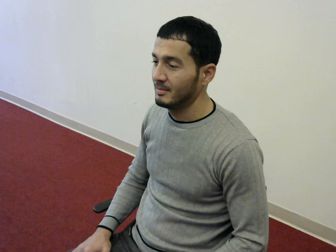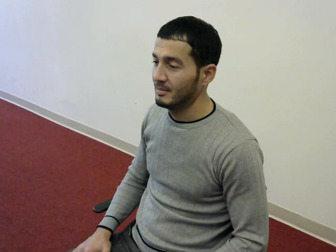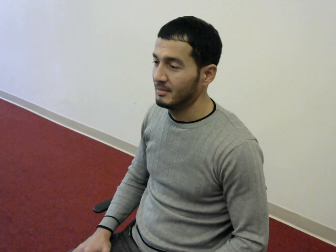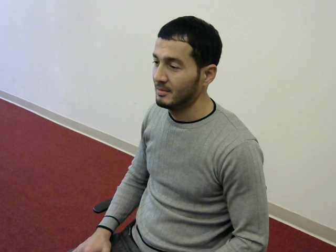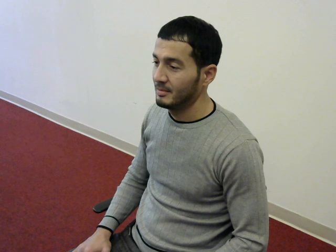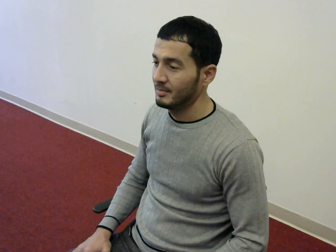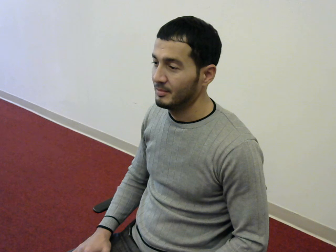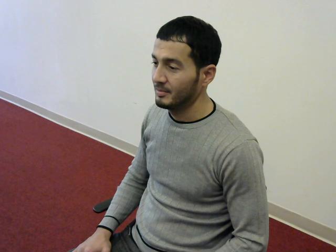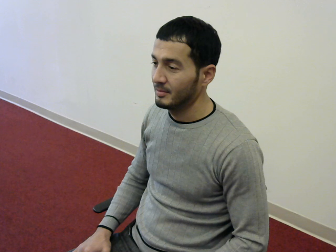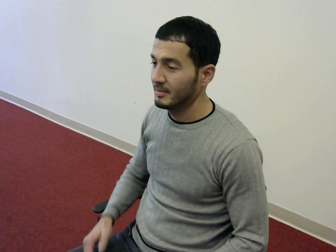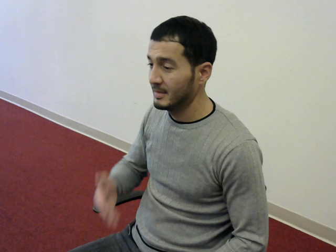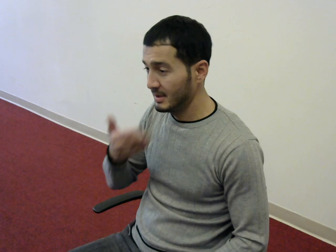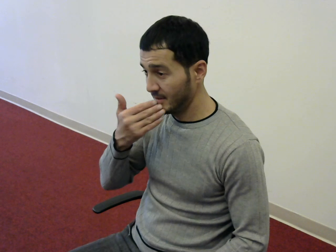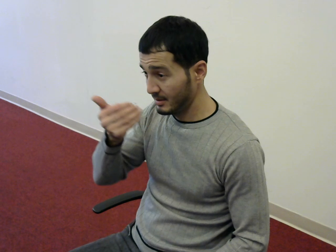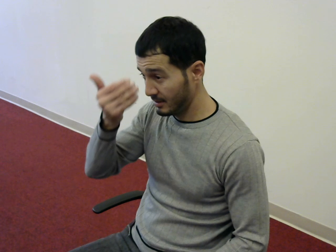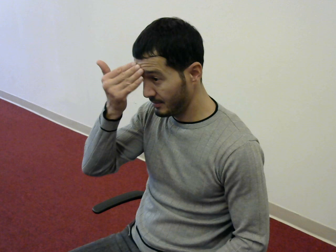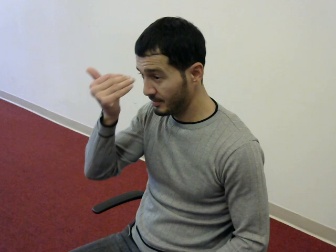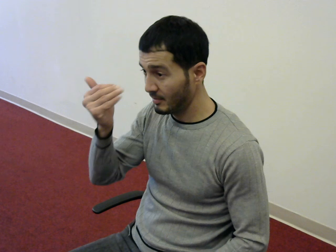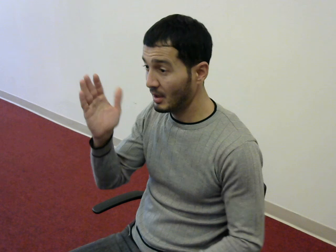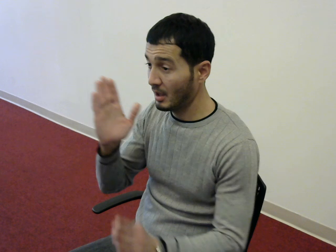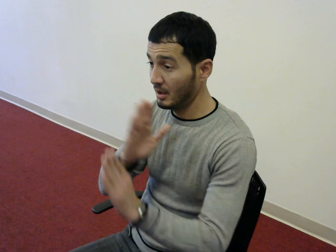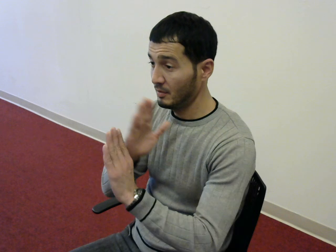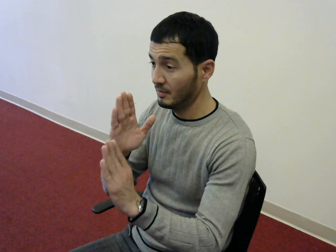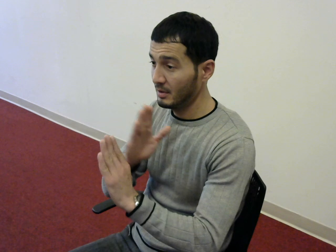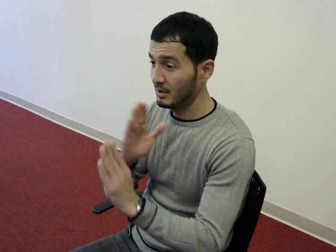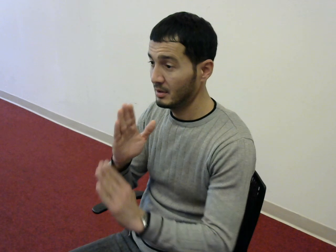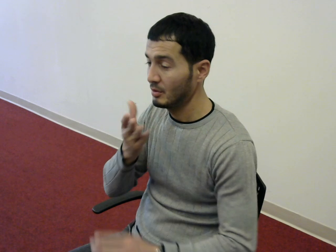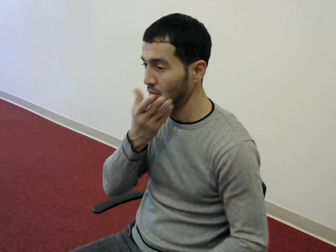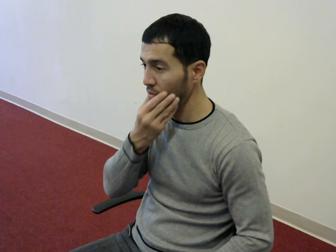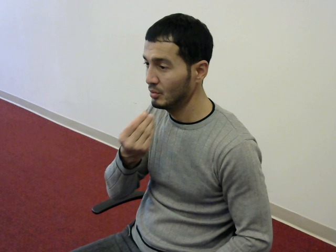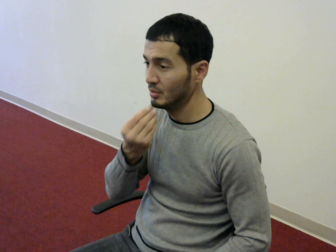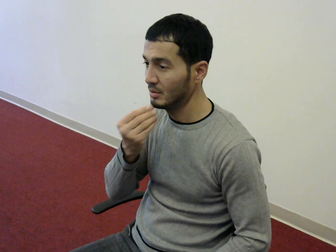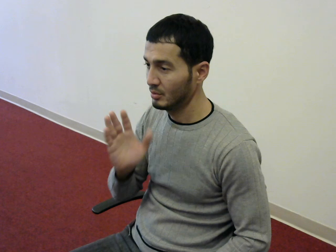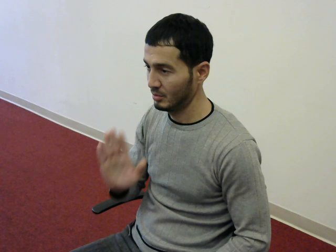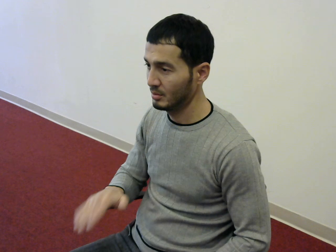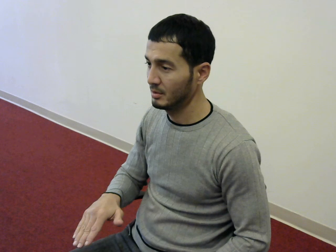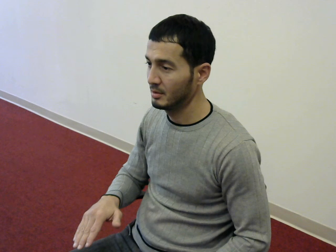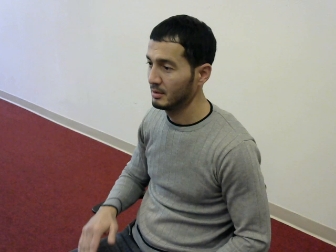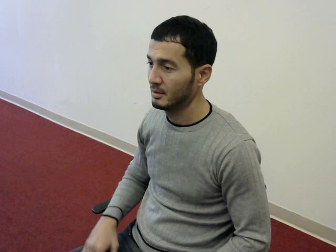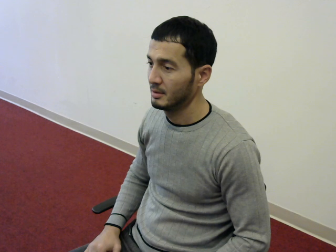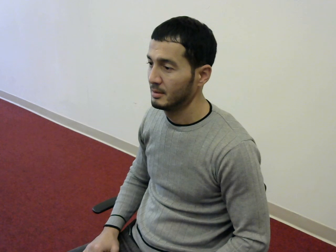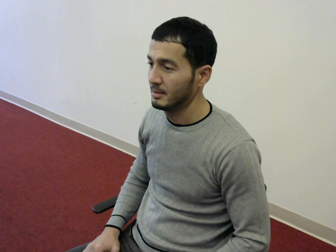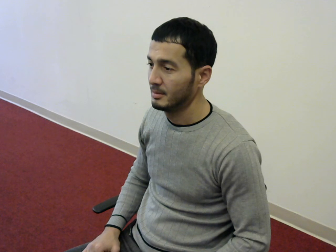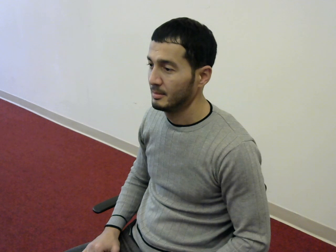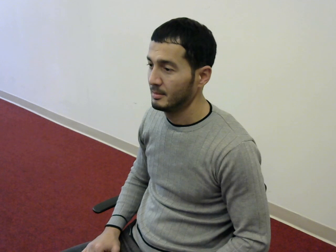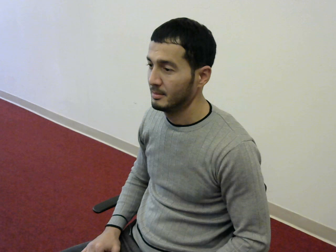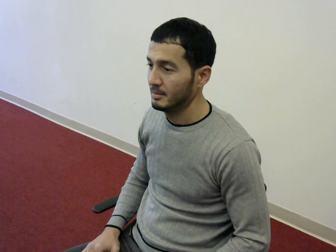Yazda havalar qəşəng olur